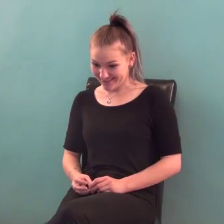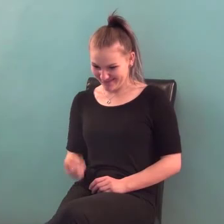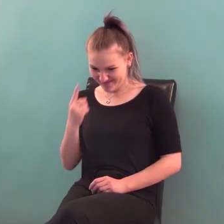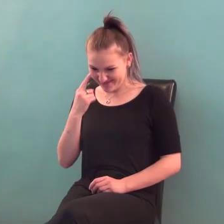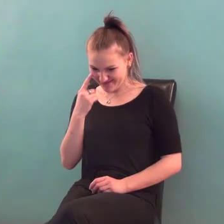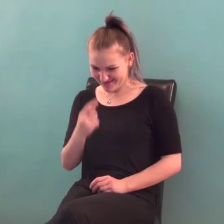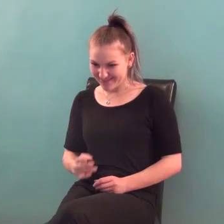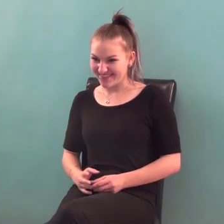Przeważnie to widzę.